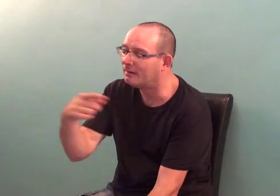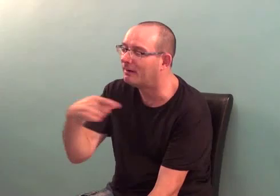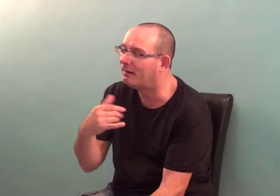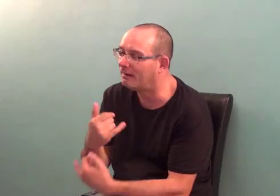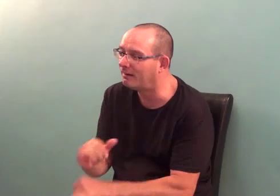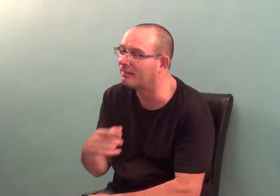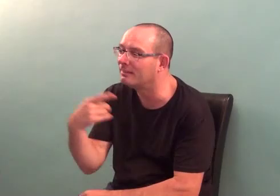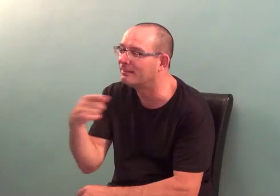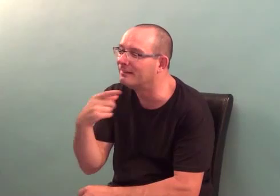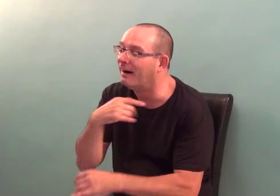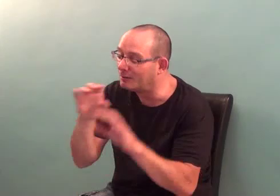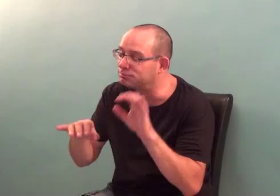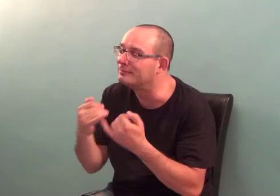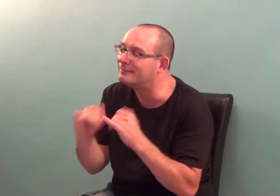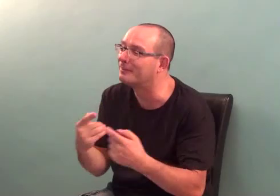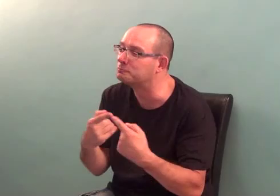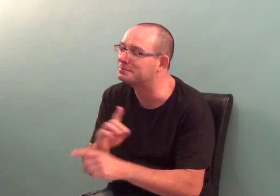Ty i ja mamy różne harmonogramy.